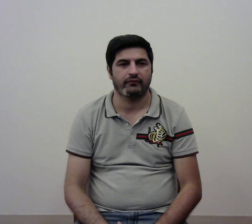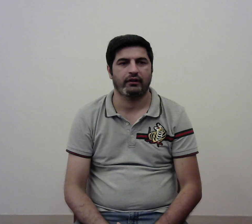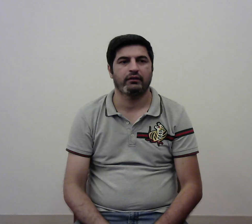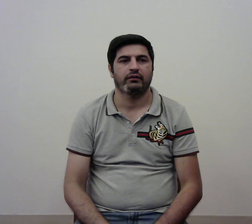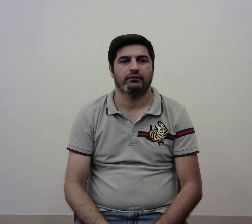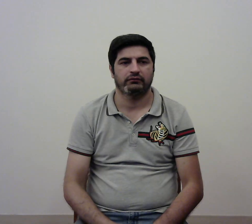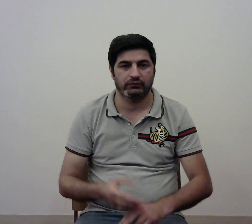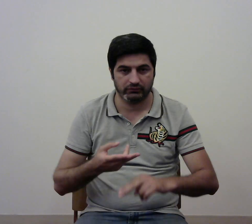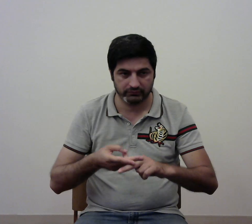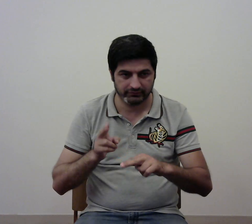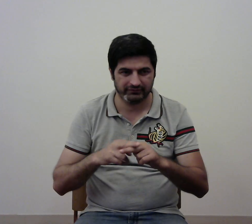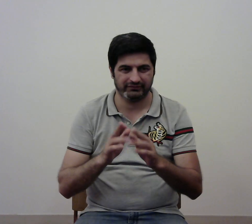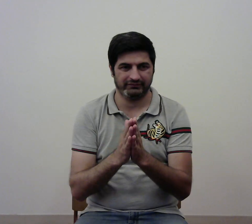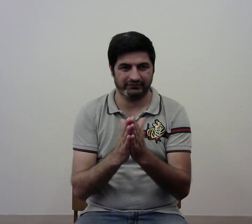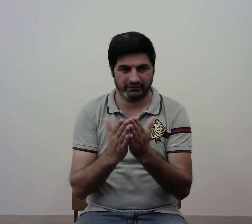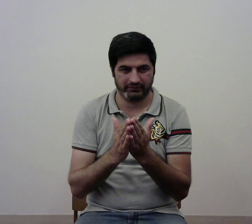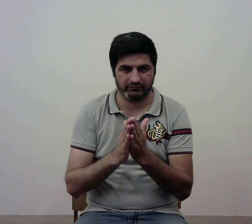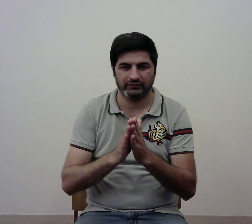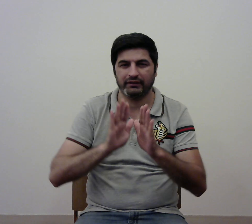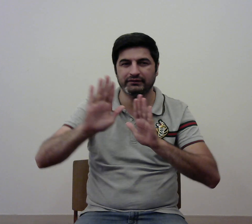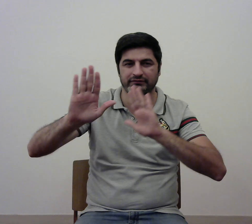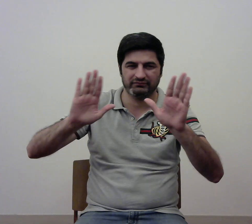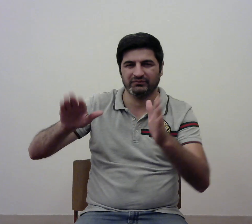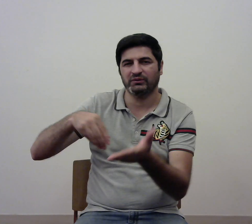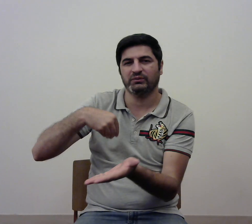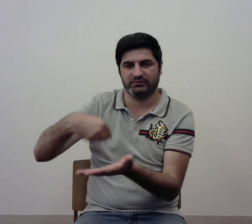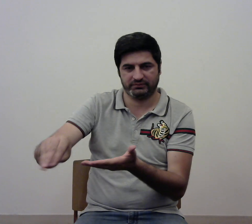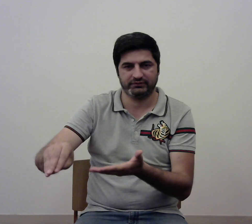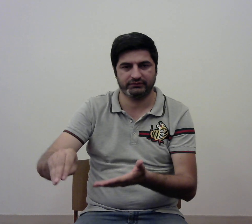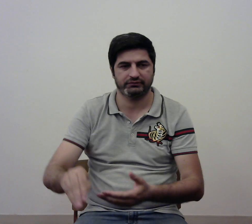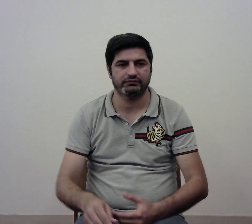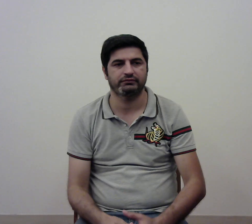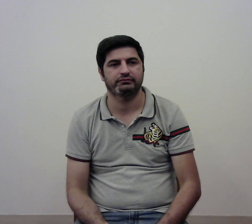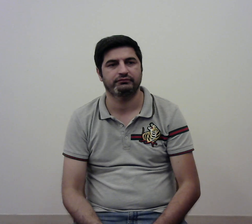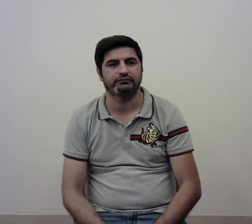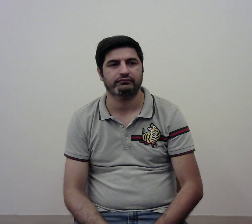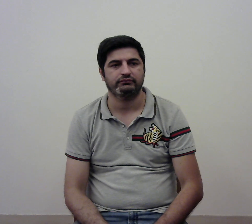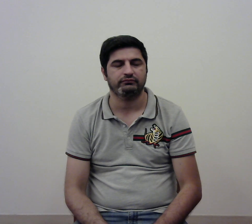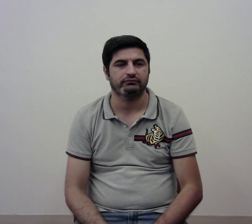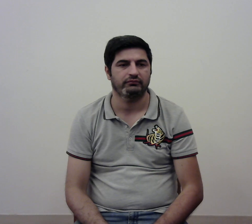Bu kitabları sərgidən almışam